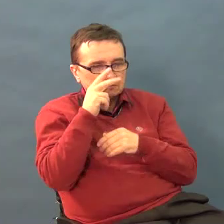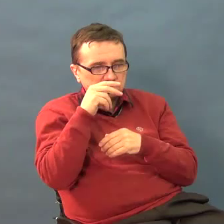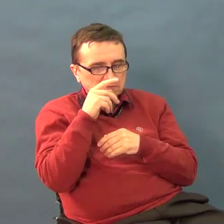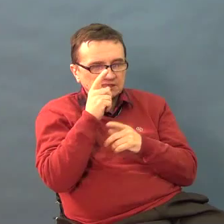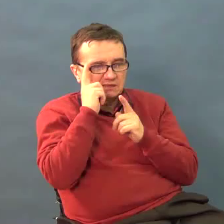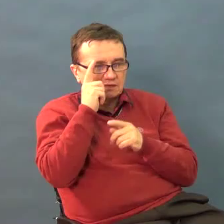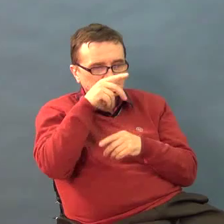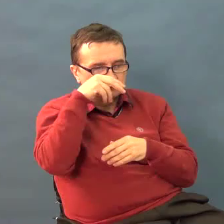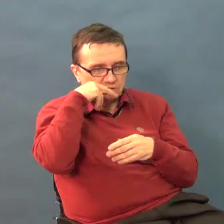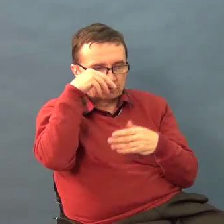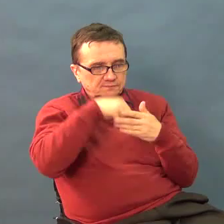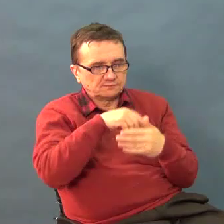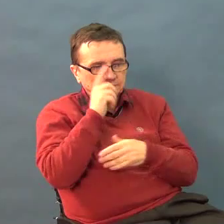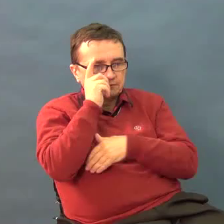Zakaz wskakiwania do wody.